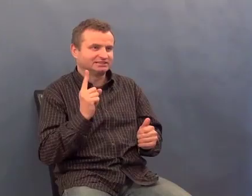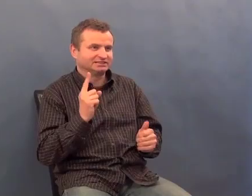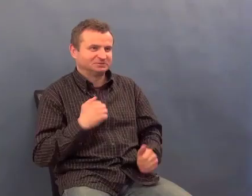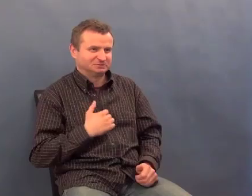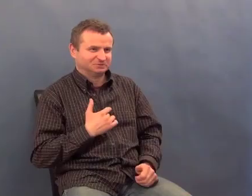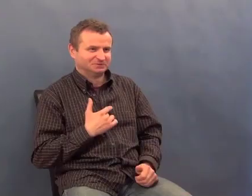Tak czuję.